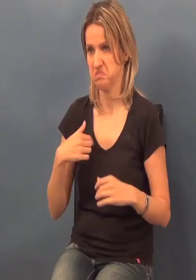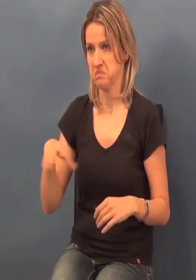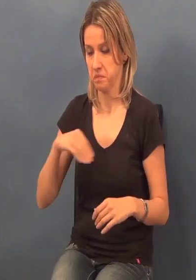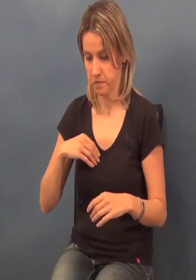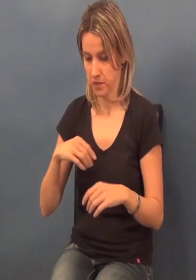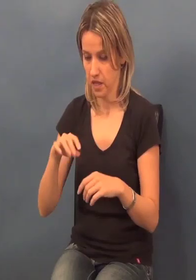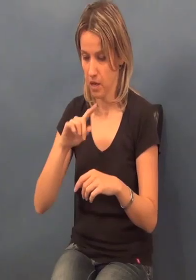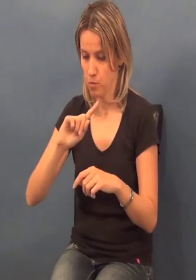Ja mogę.